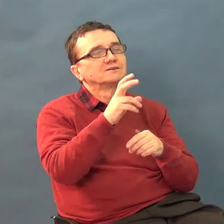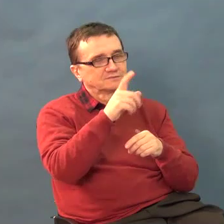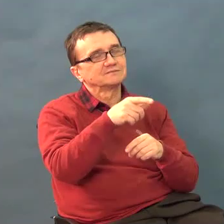Czwartek.